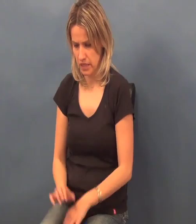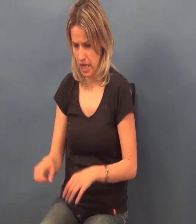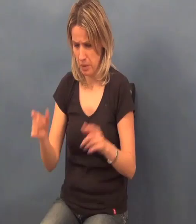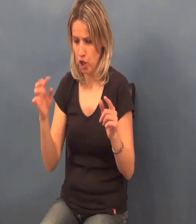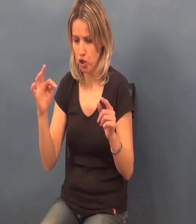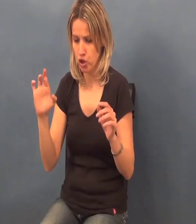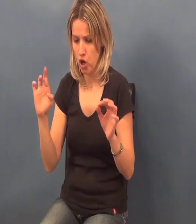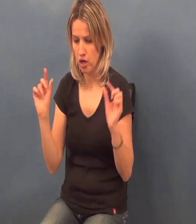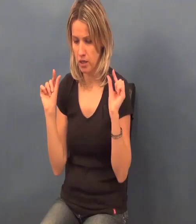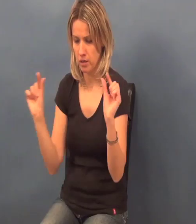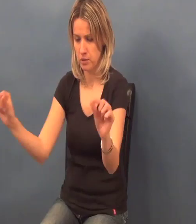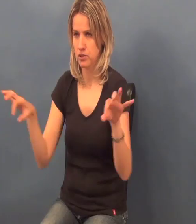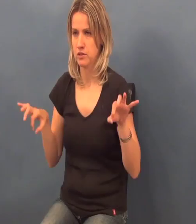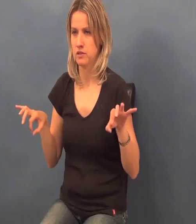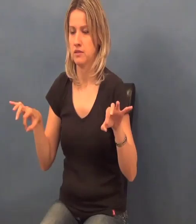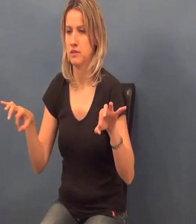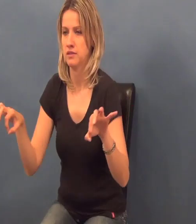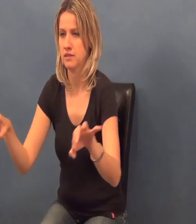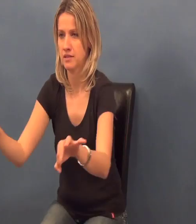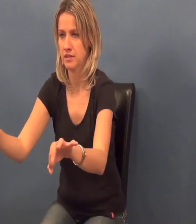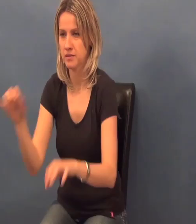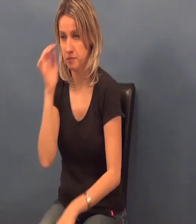Tor, szyny, wjeżdża na kółkach.